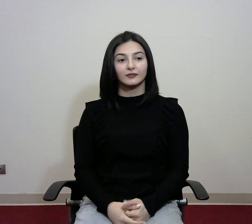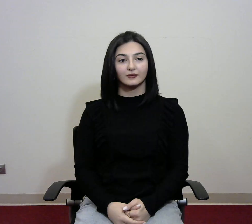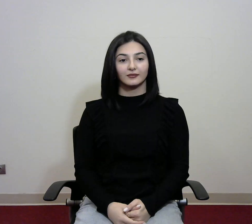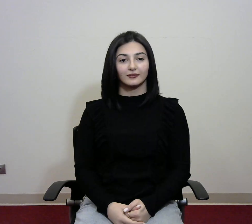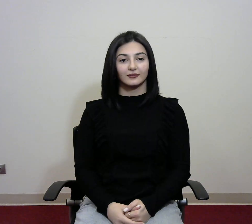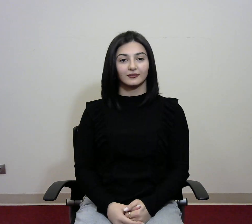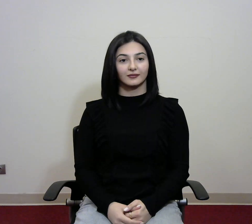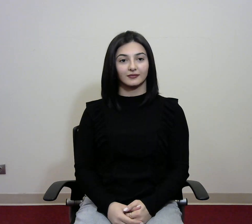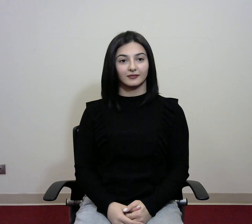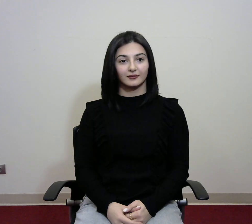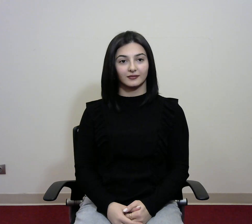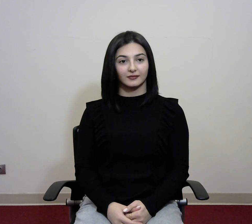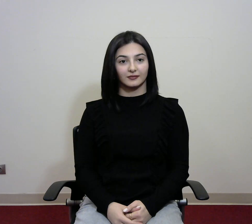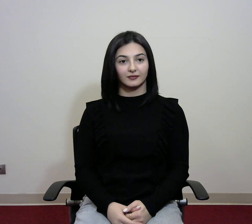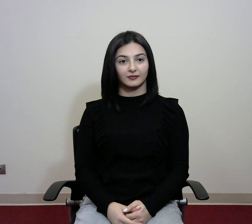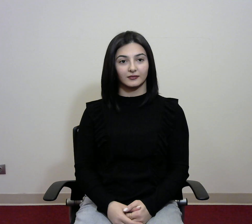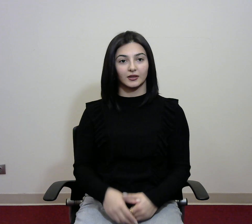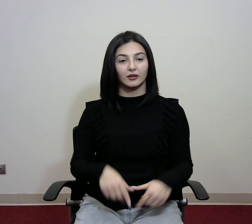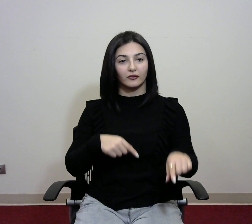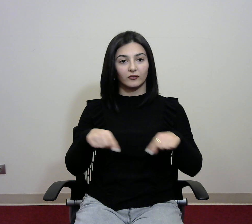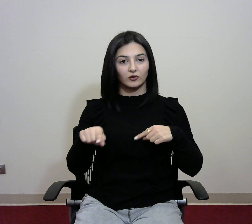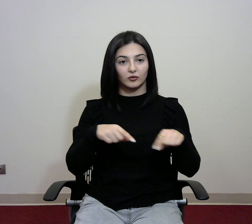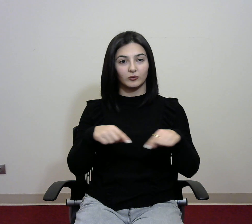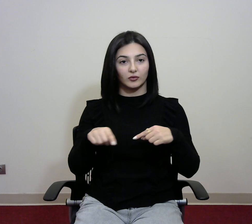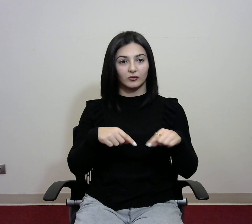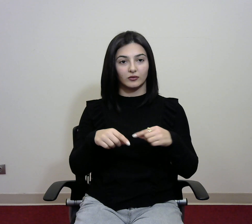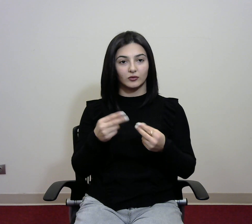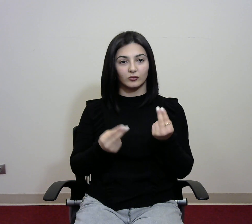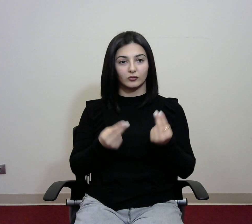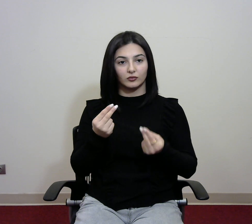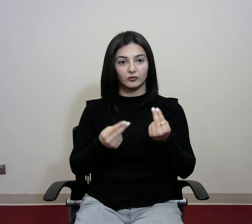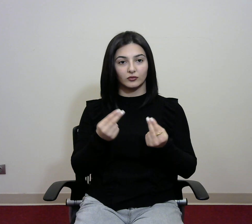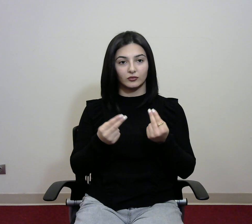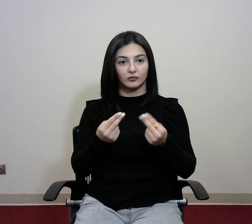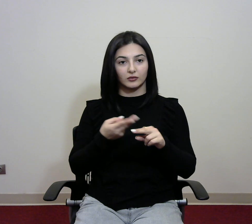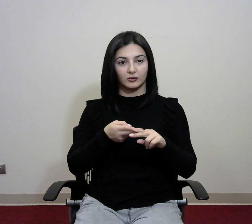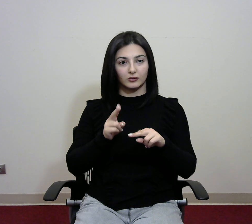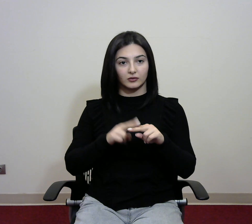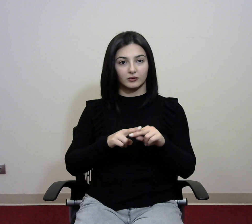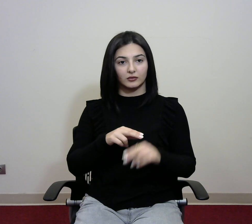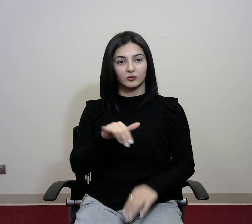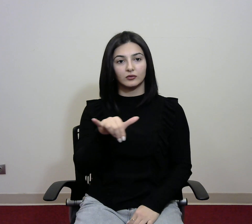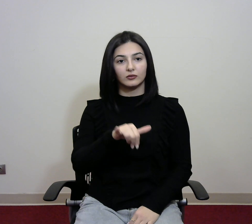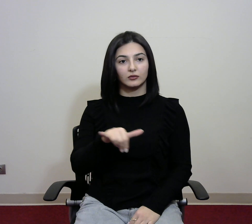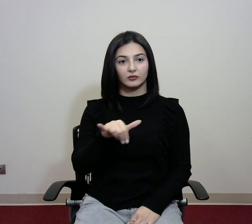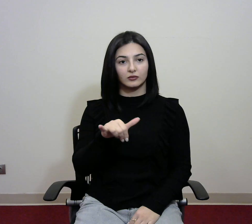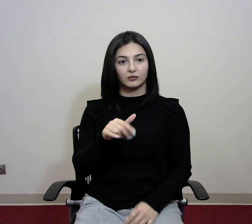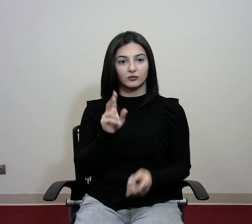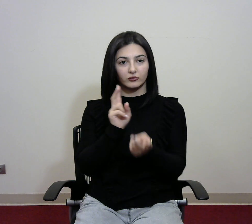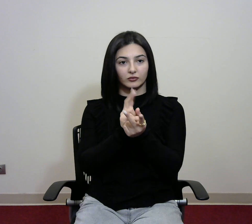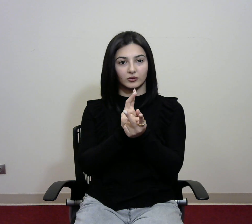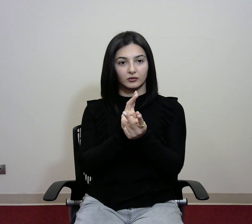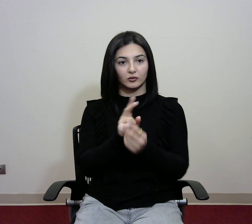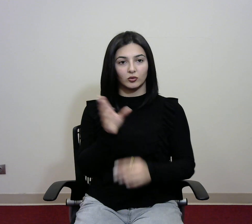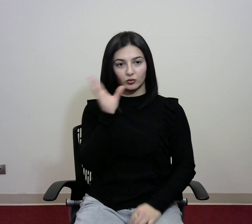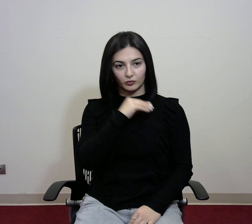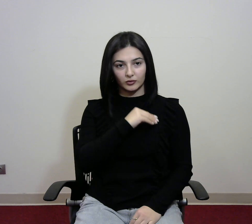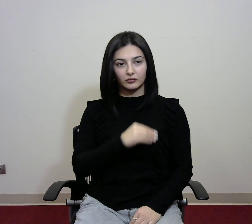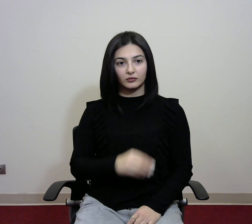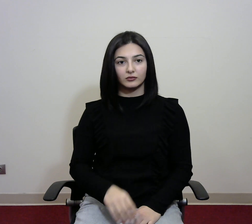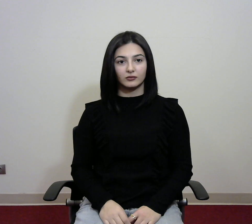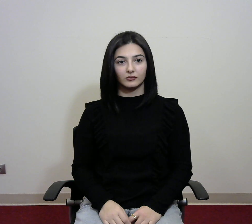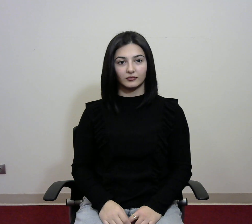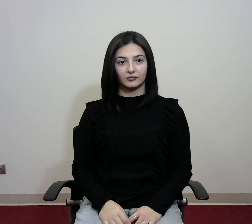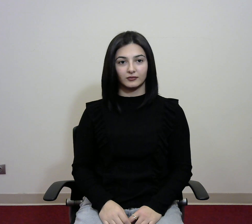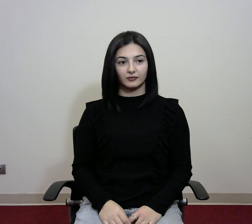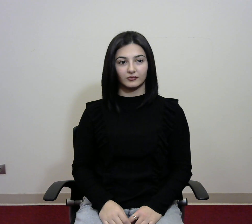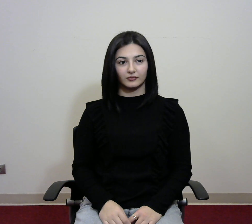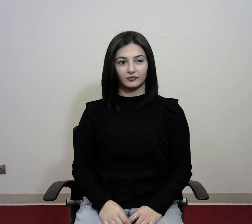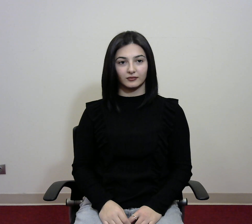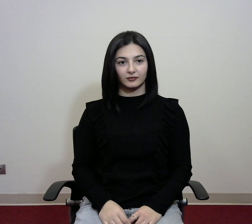Futbol oynamaq üçün harda görüşə bilərik?